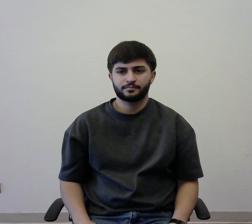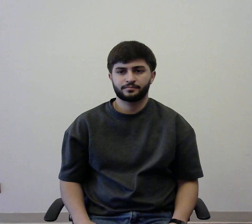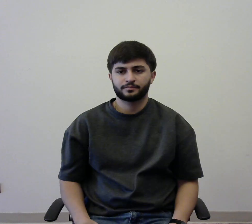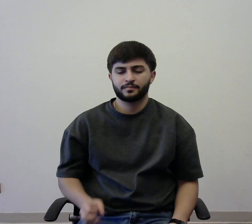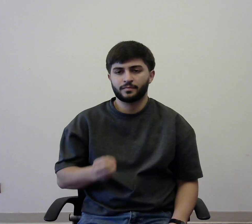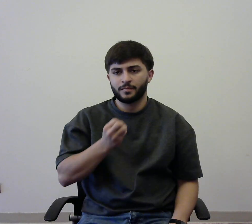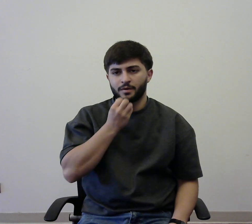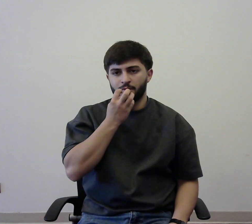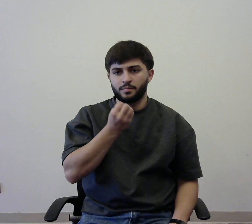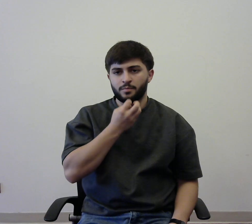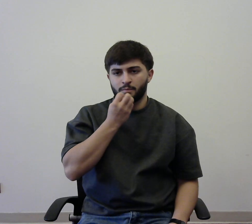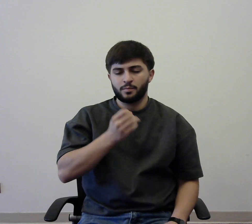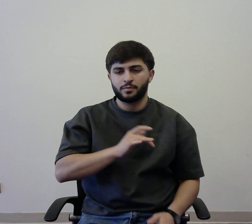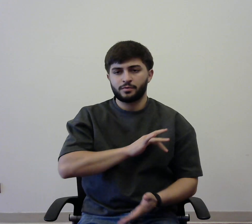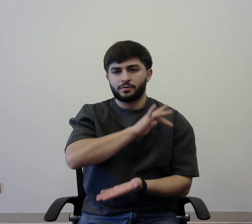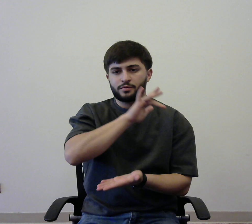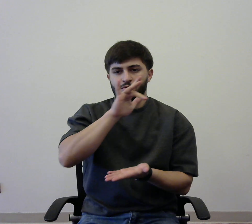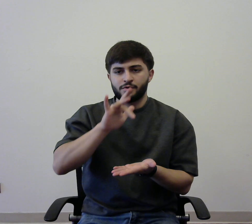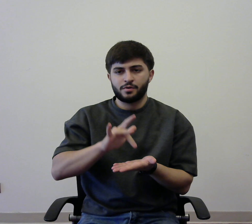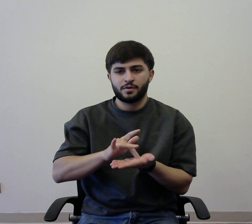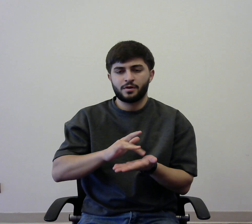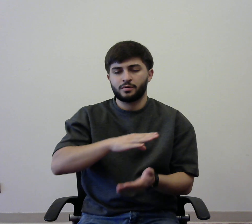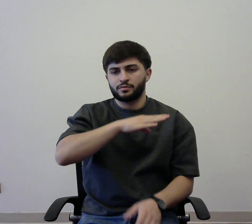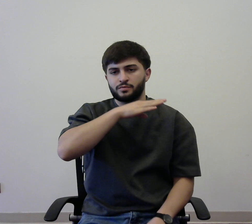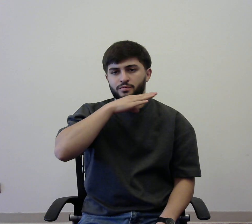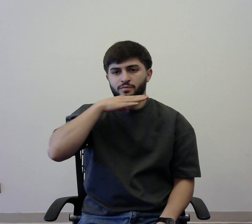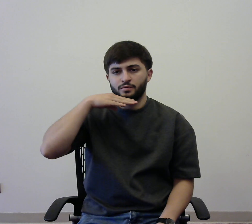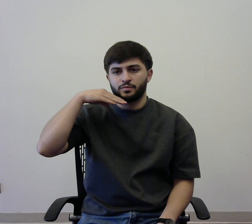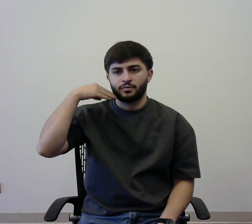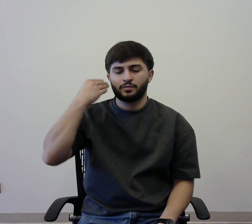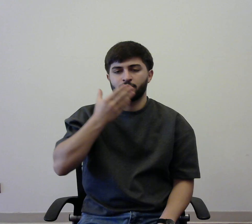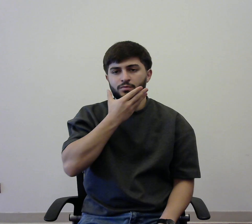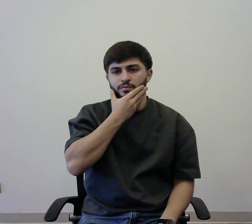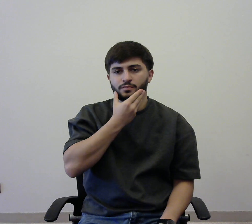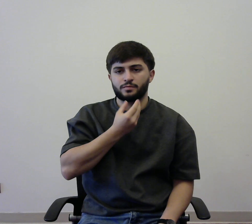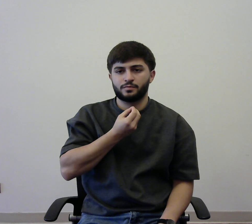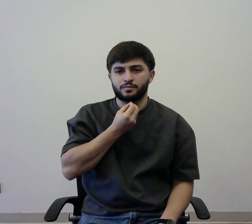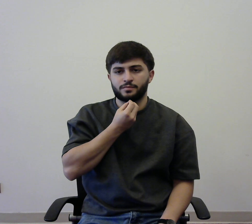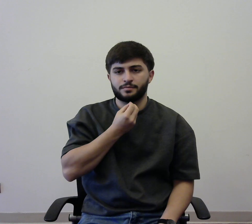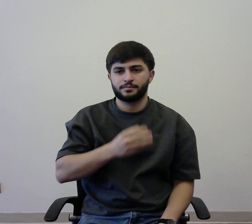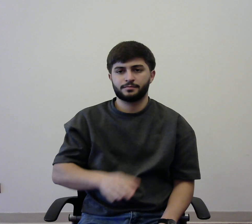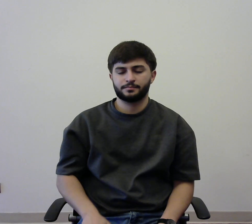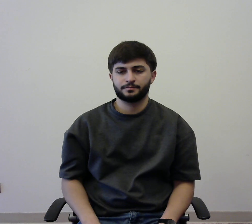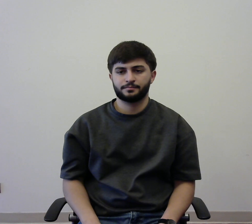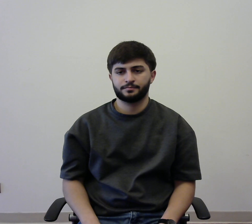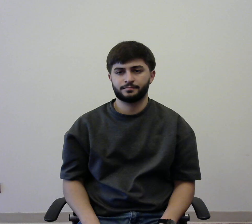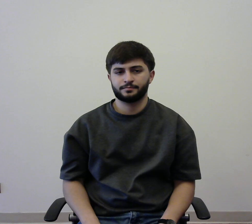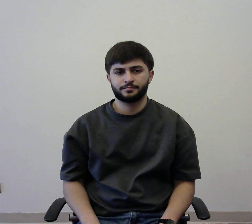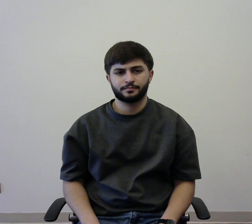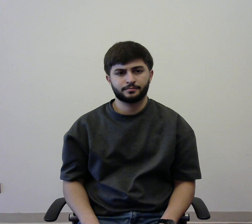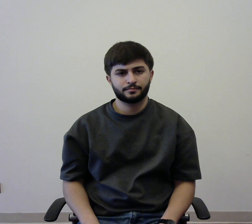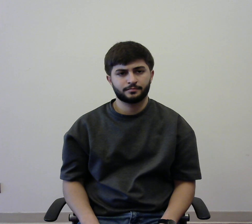Bakı şəhəri çox gözəldir